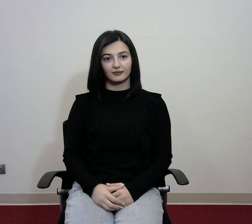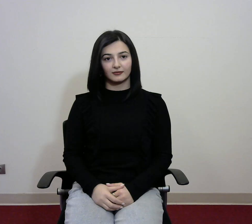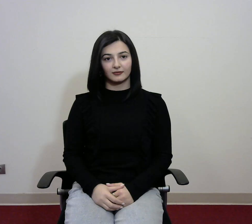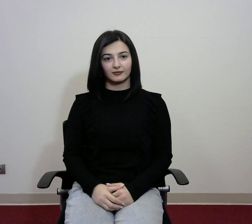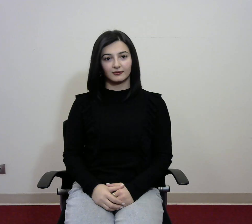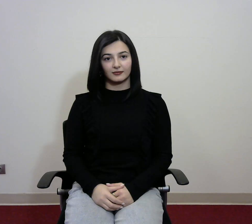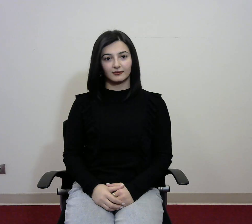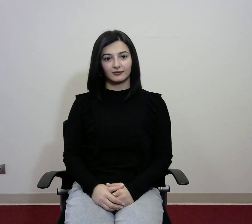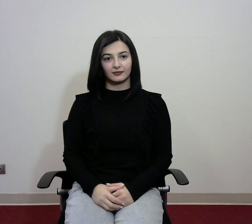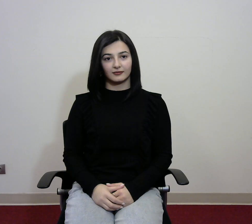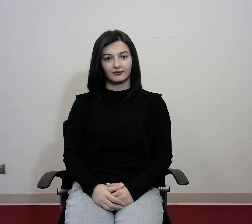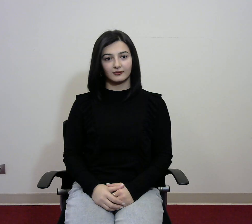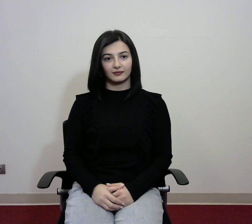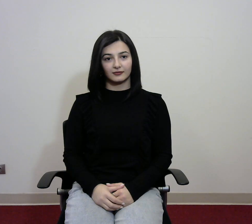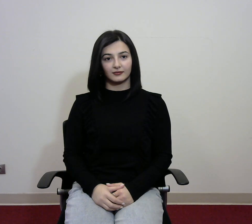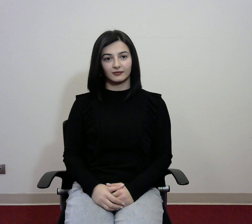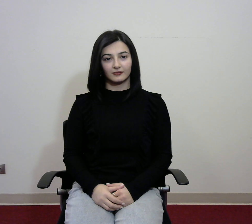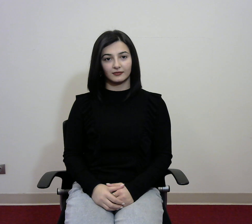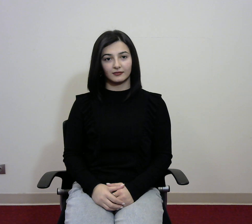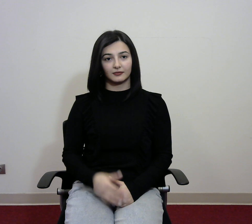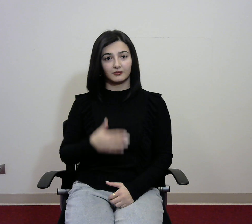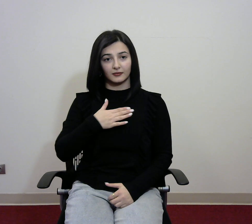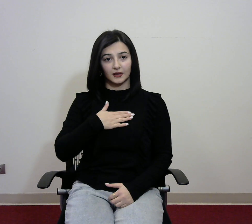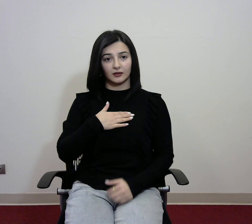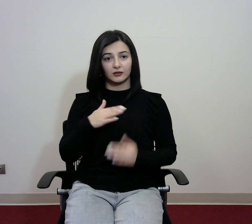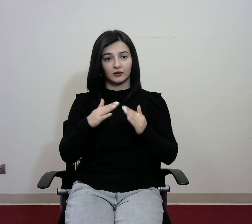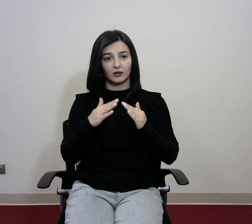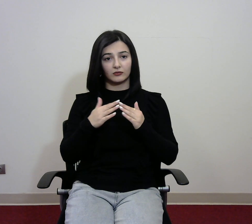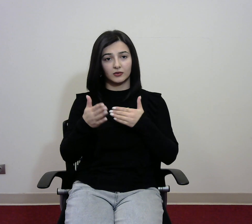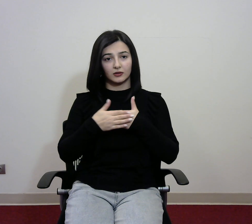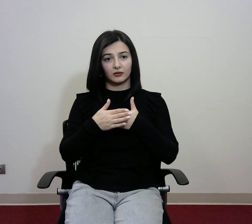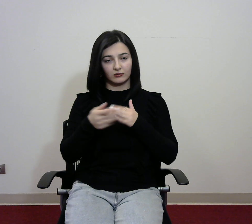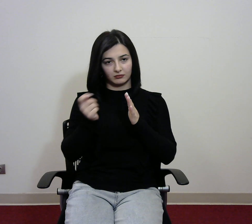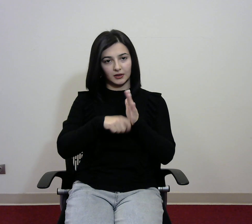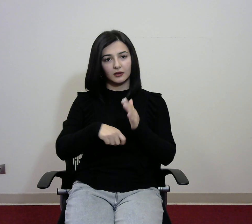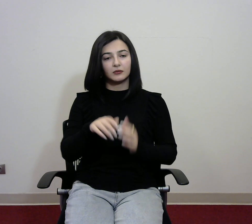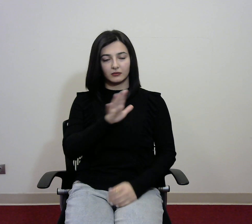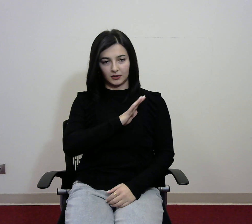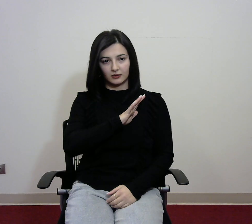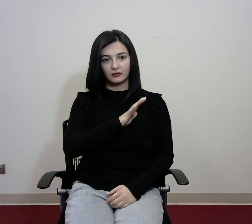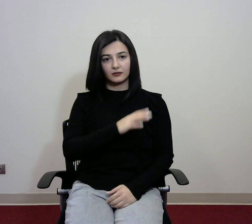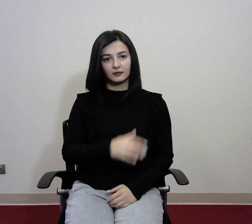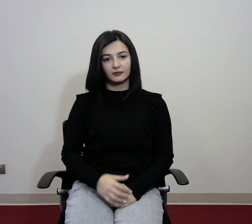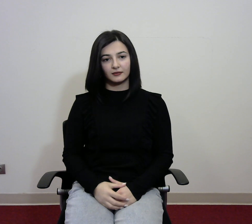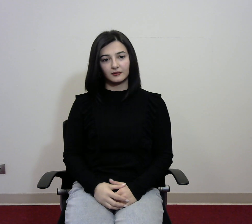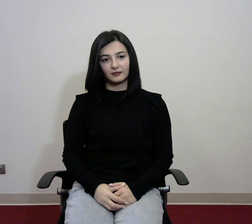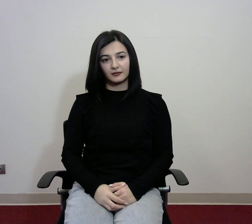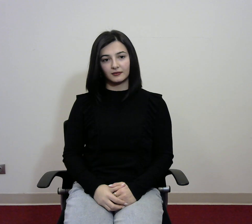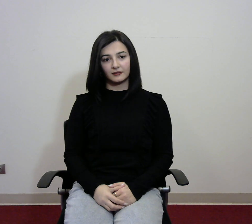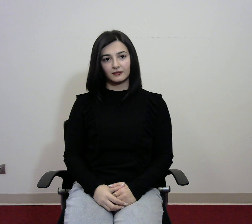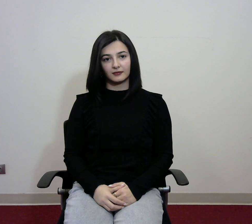Mən evin qapısını bağlamışam